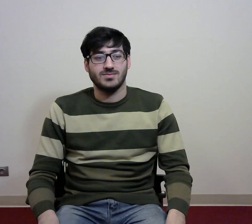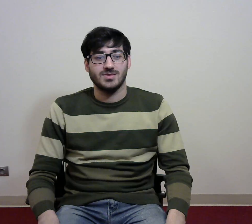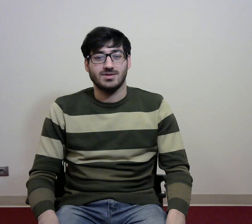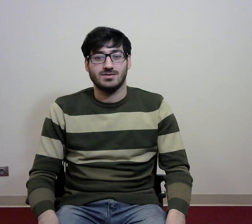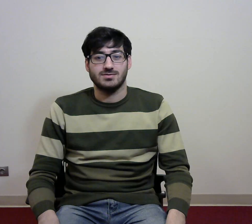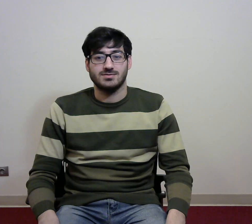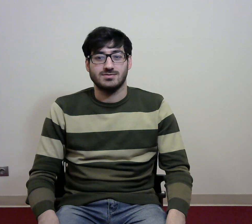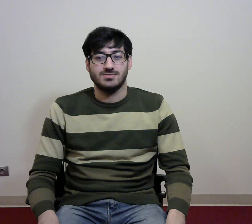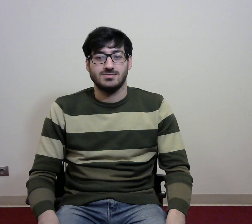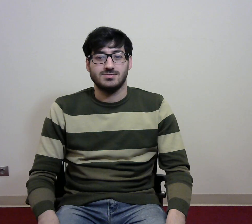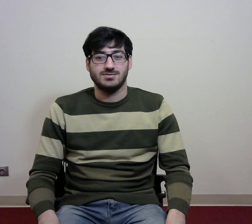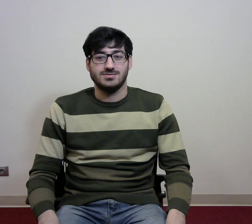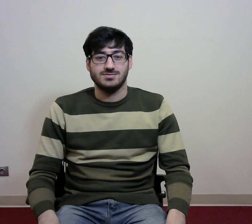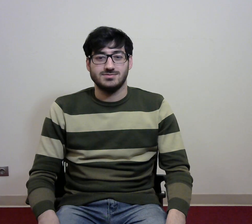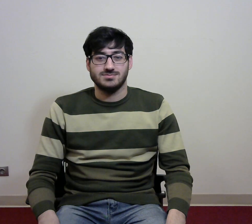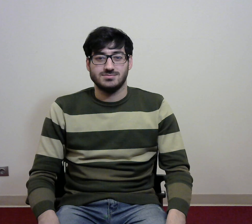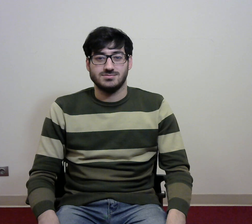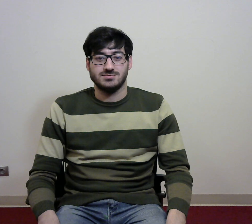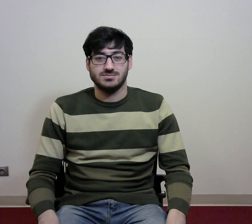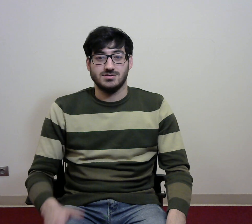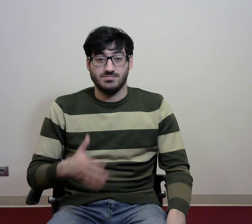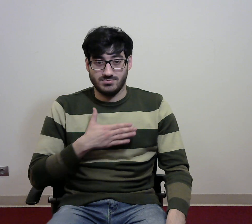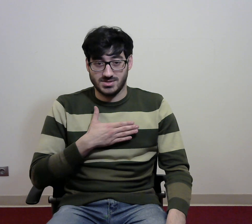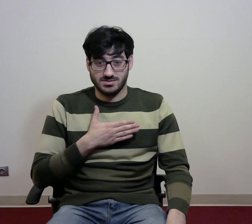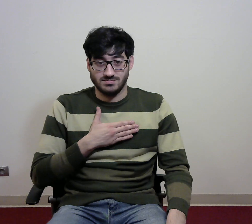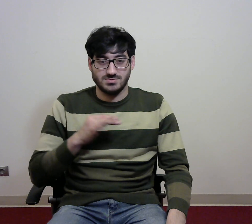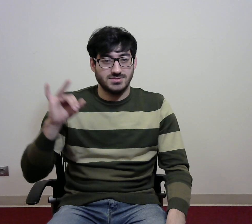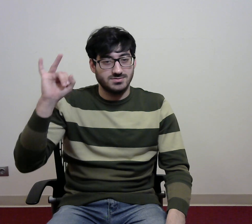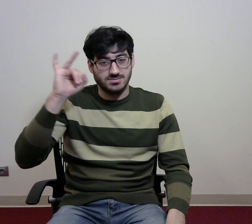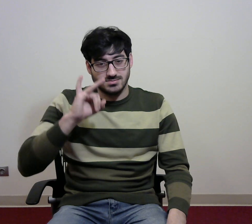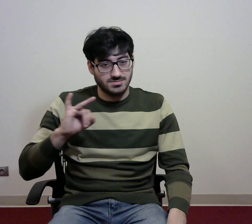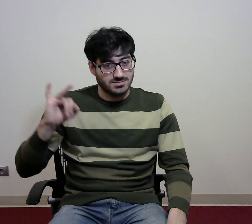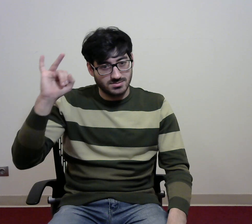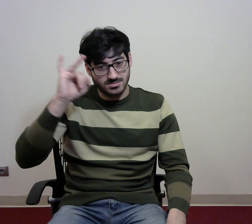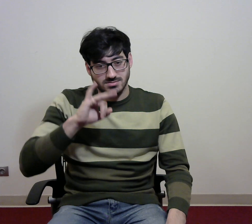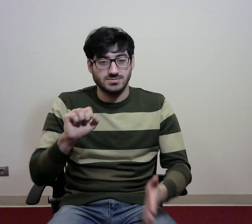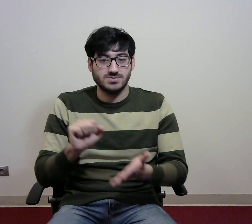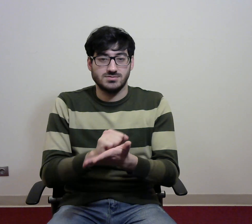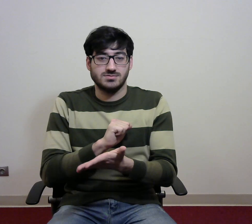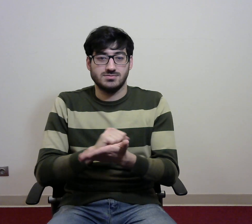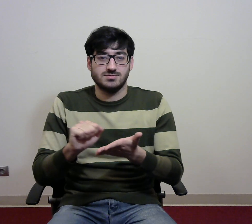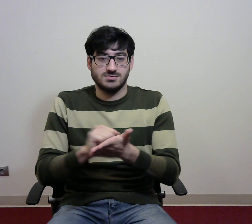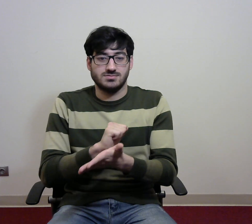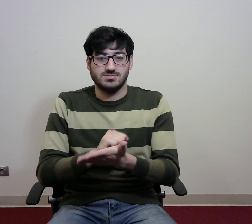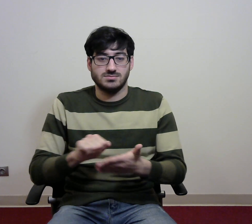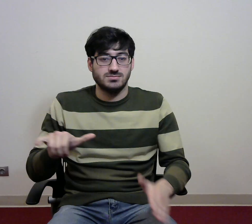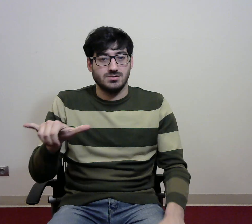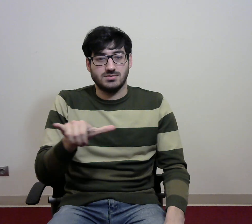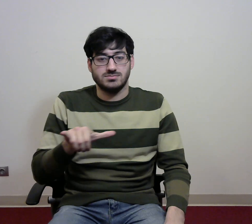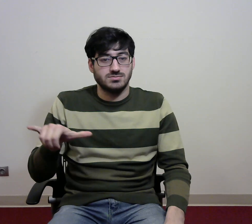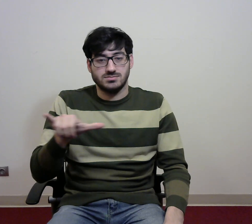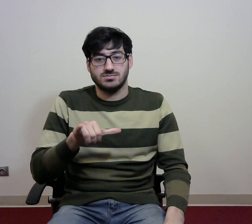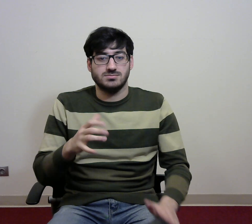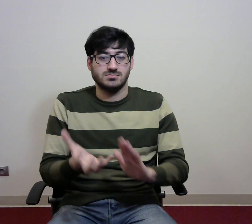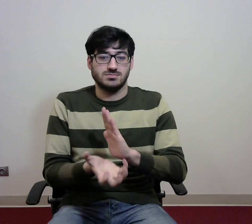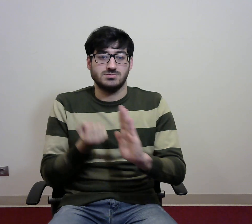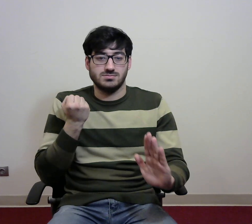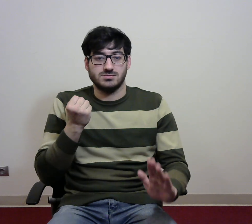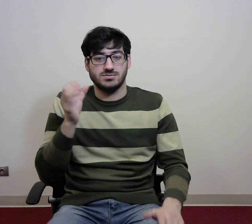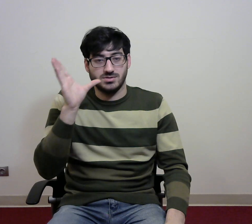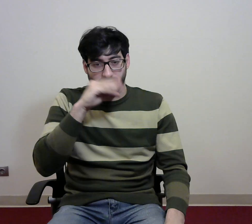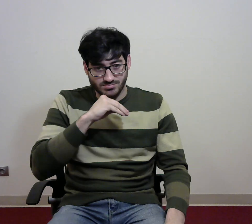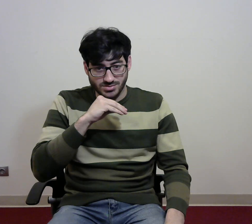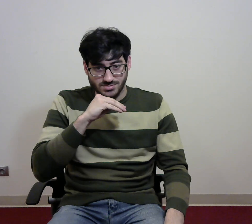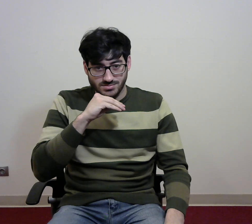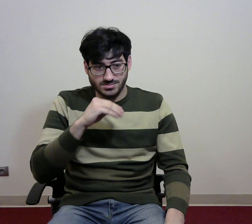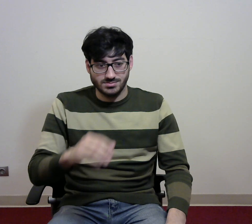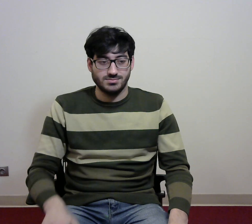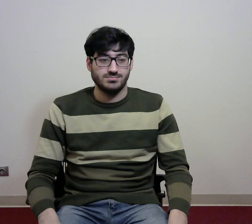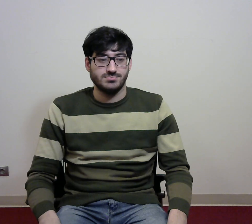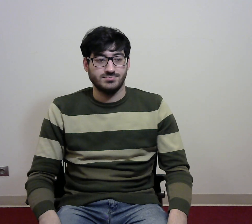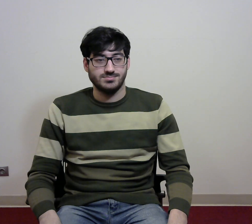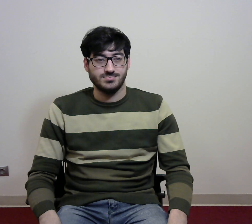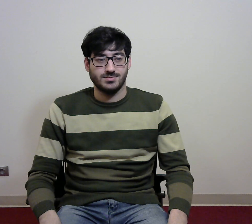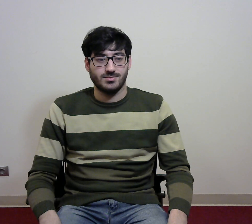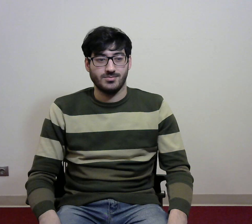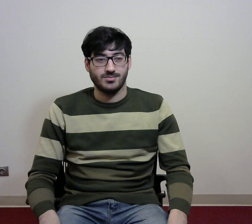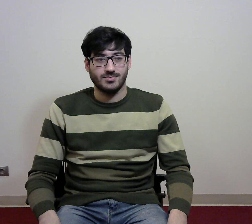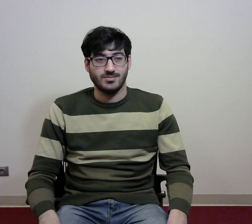Mən tarix sənədləri hardan götürə bilərəm?